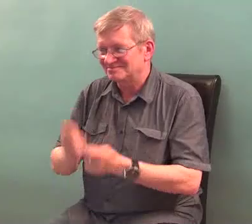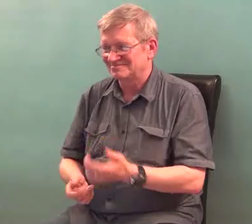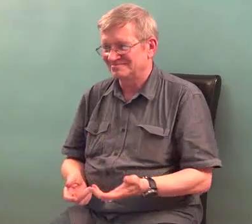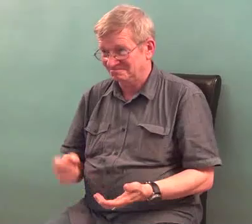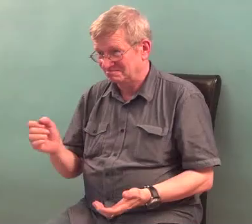Tak?